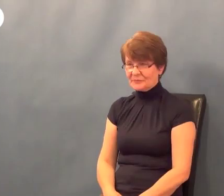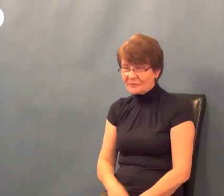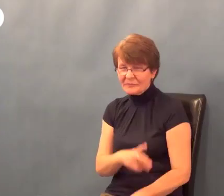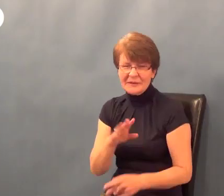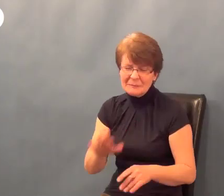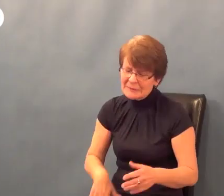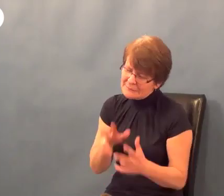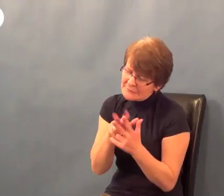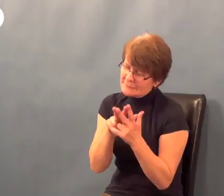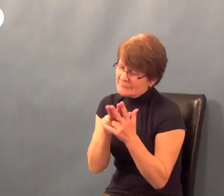Pies usilnie szukał nadal, a nie źle.